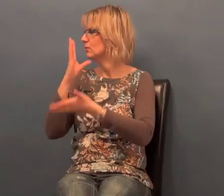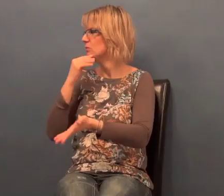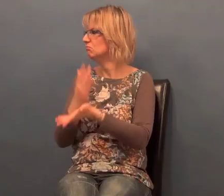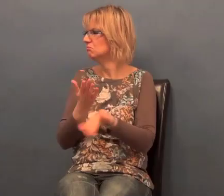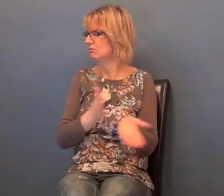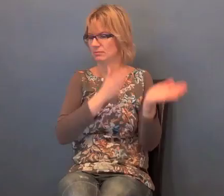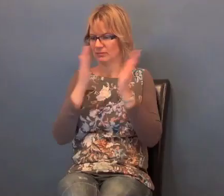Następny...